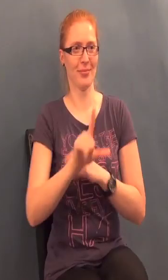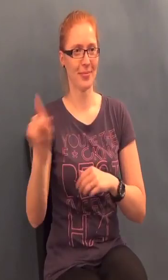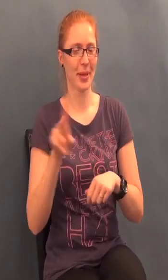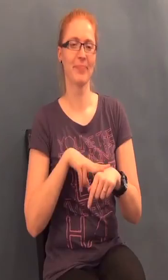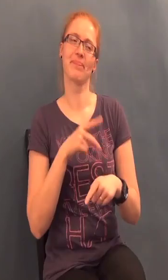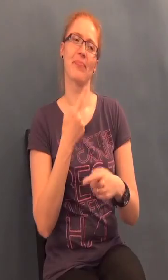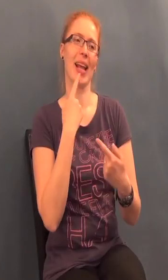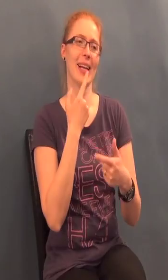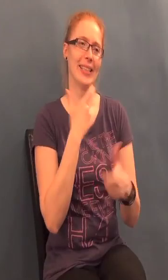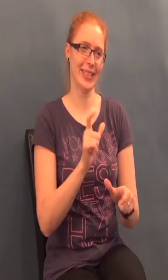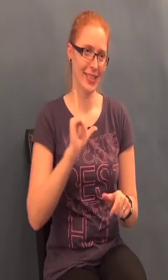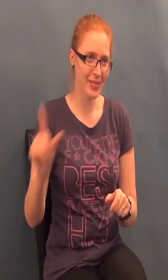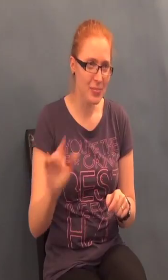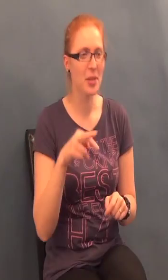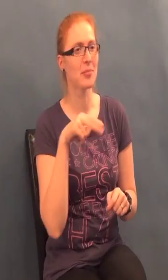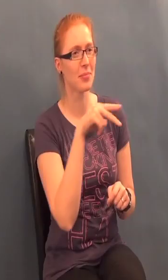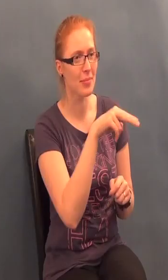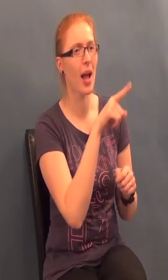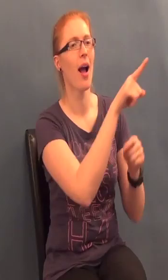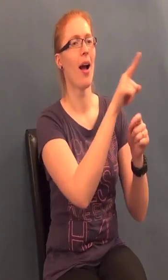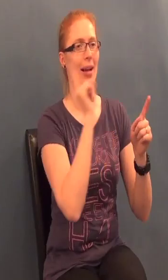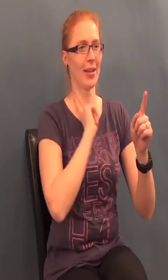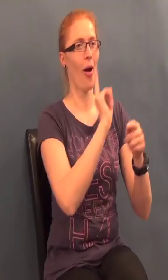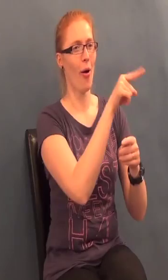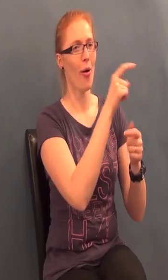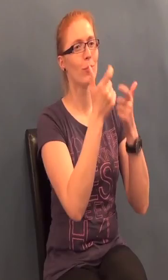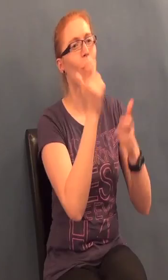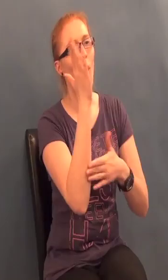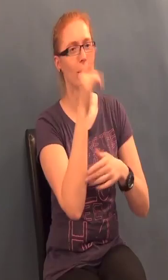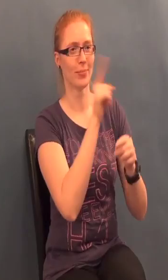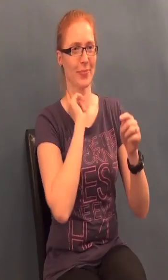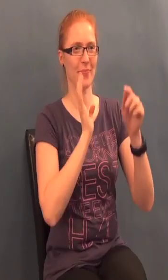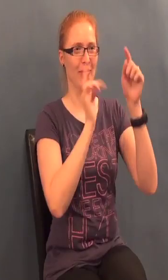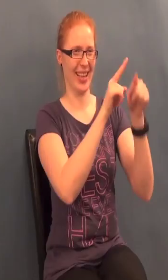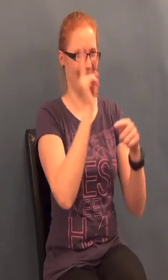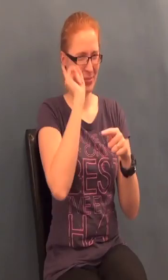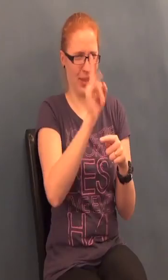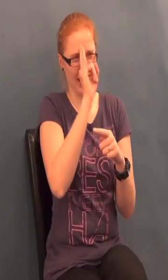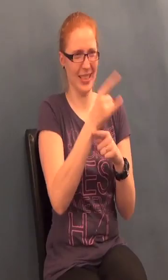Policjant rezygnuje. Potem idzie do Charliego, który udaje, że montuje okno, a tak naprawdę nic nie umie.